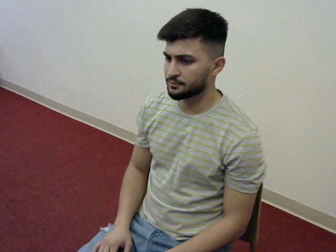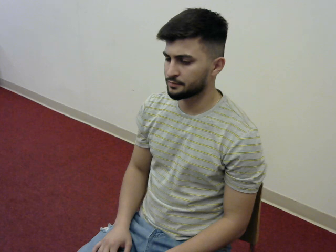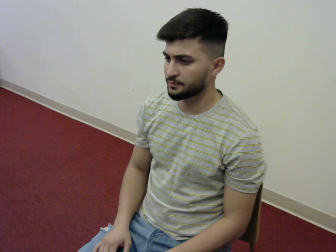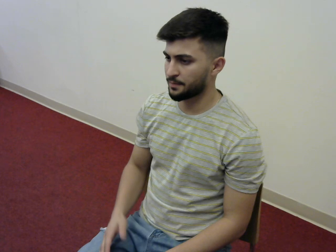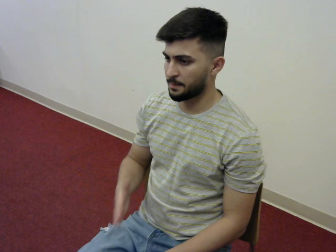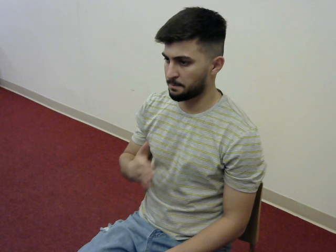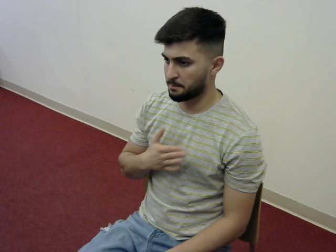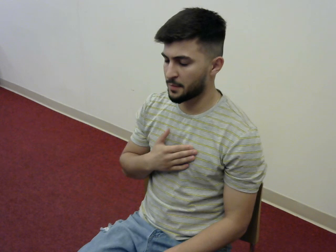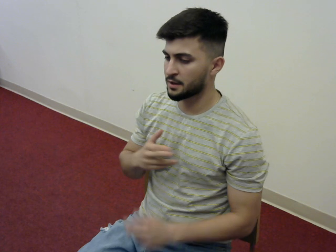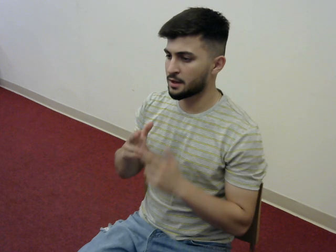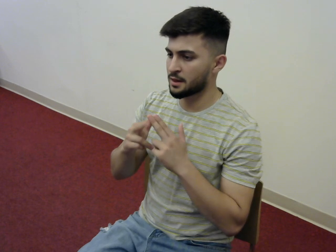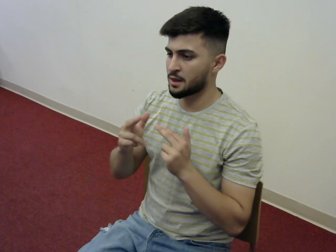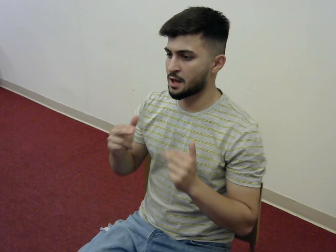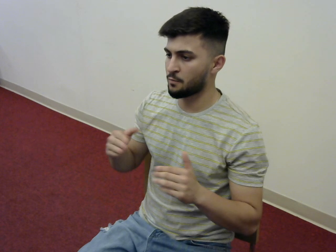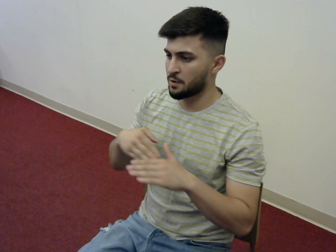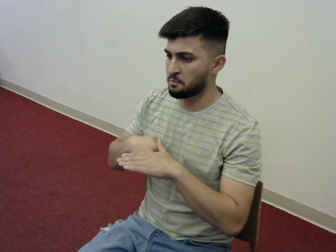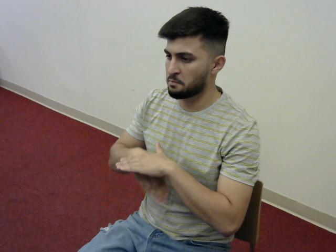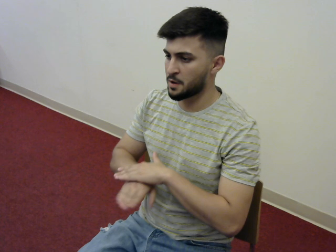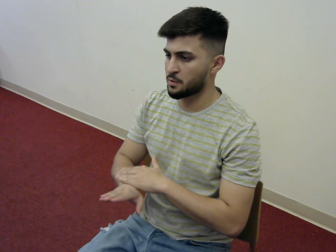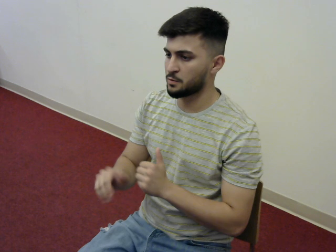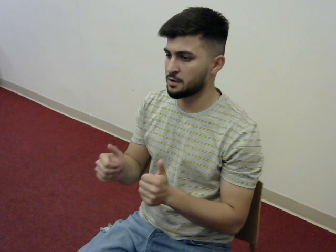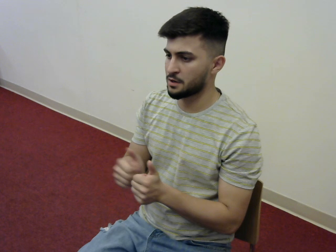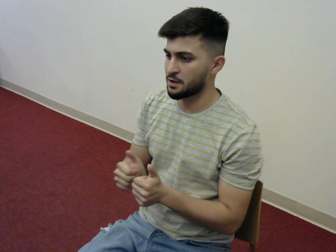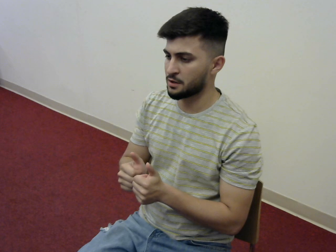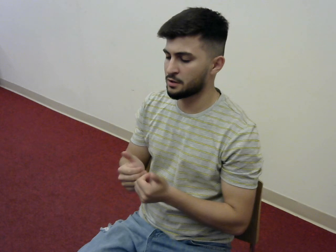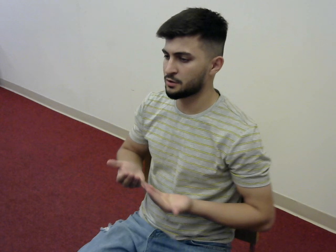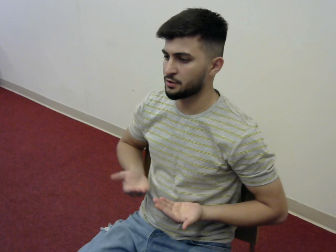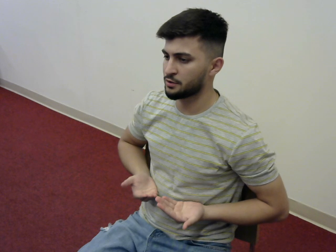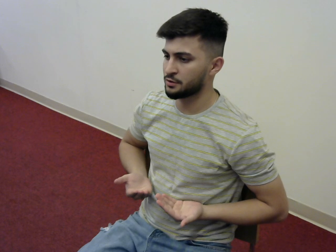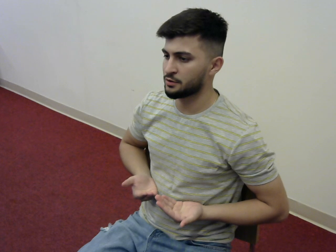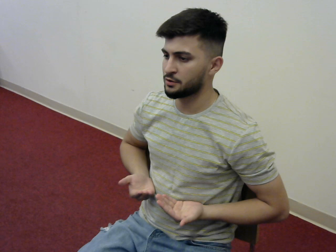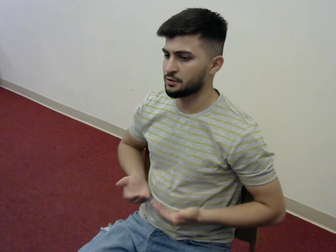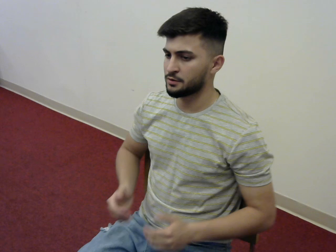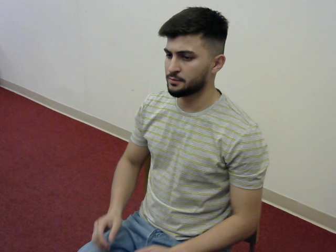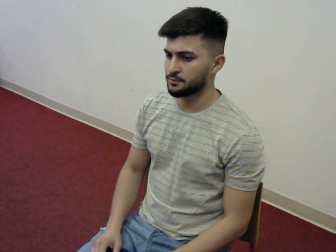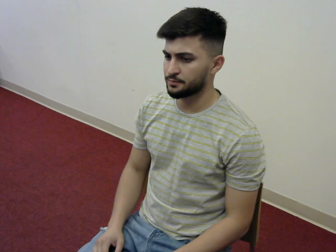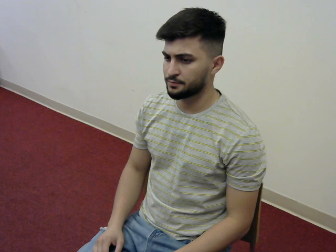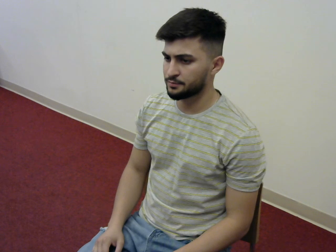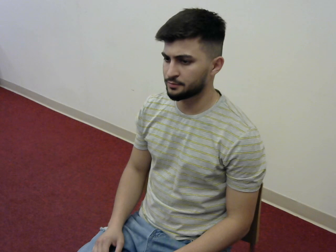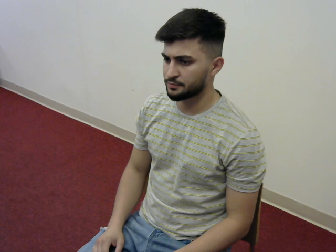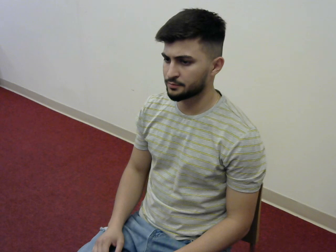Mən Nərimanov metrosunun yanında yaşayıram